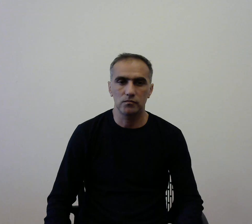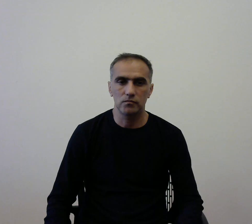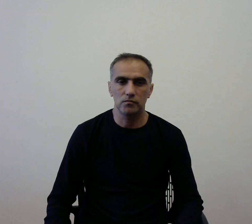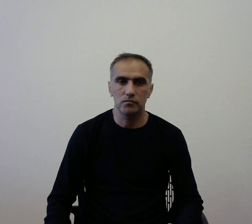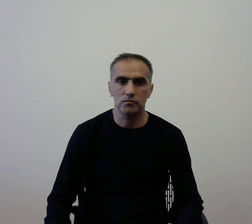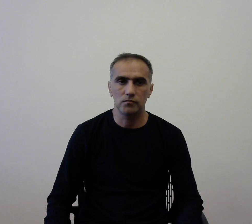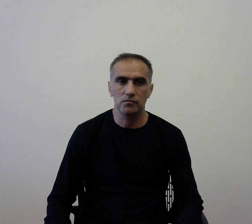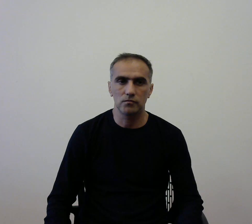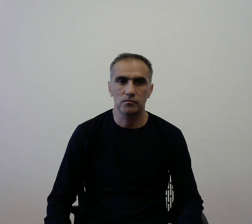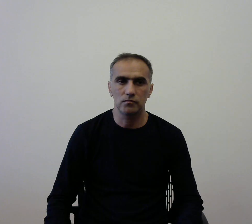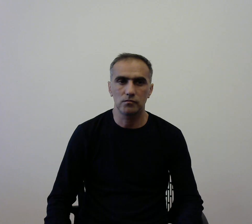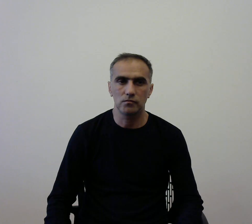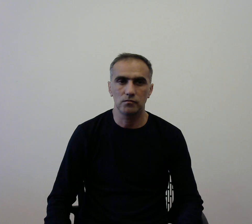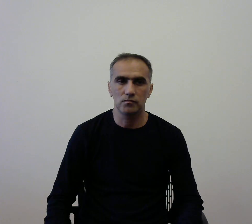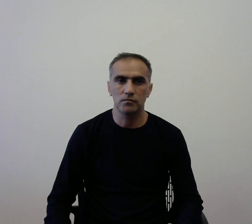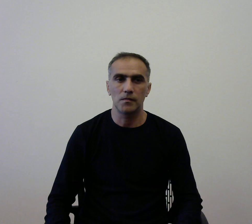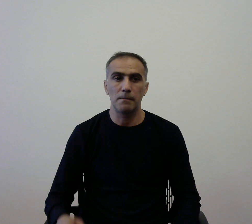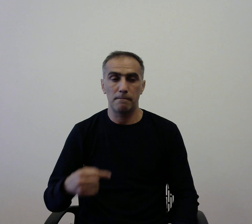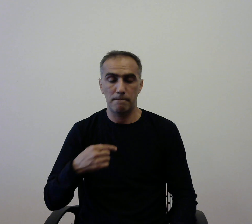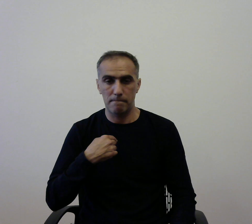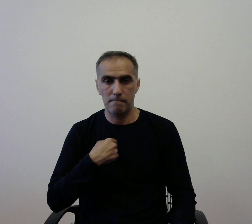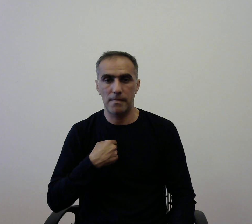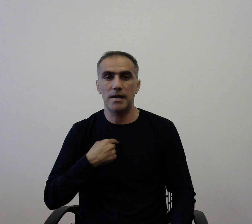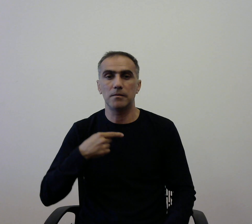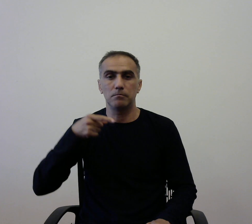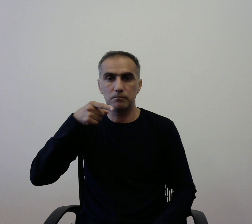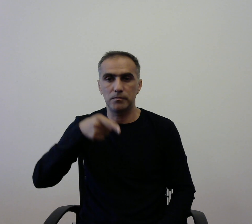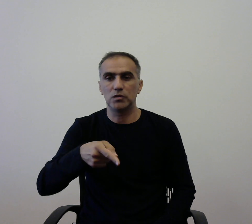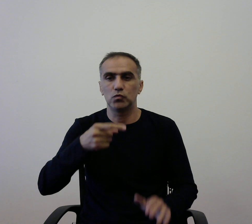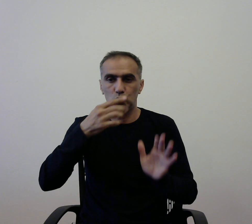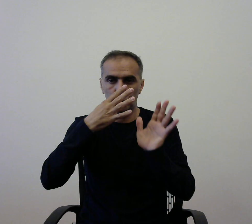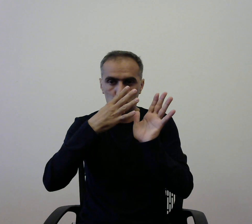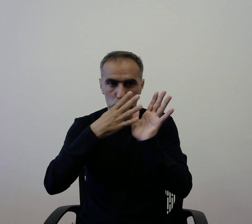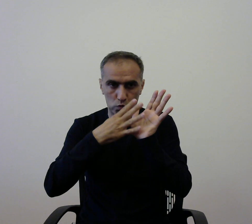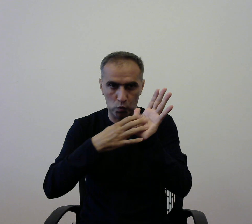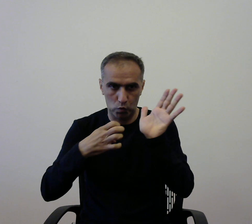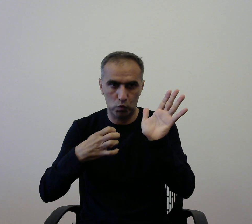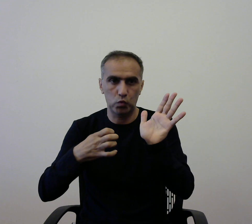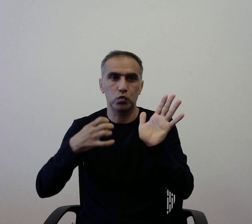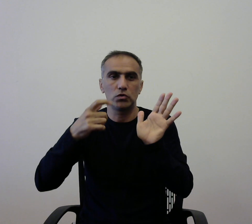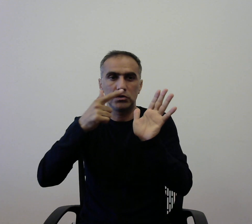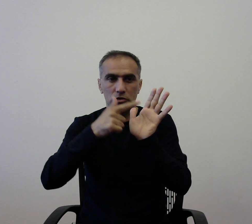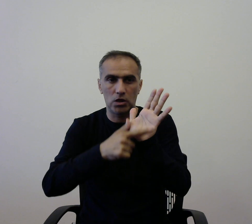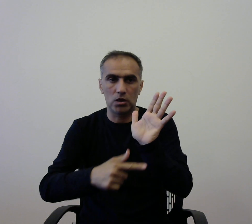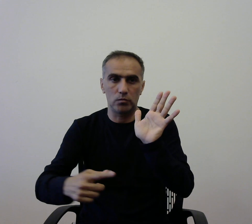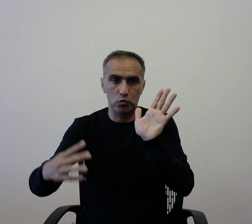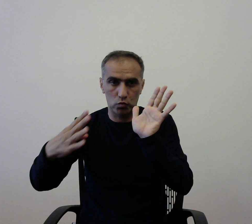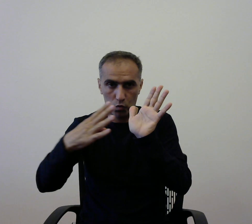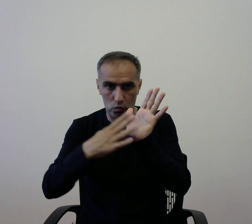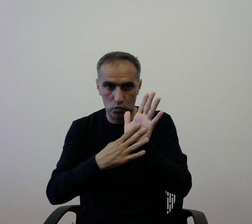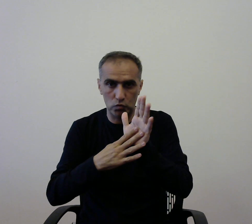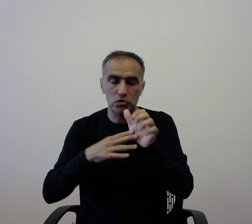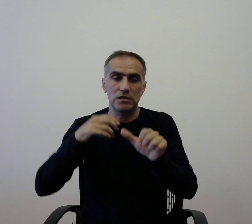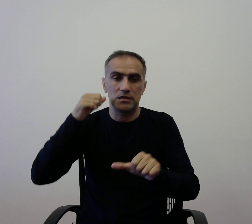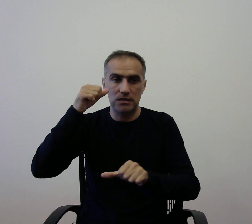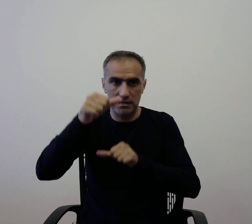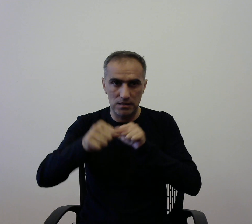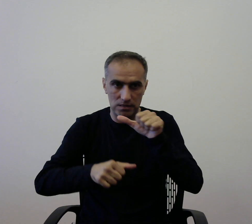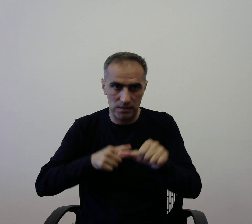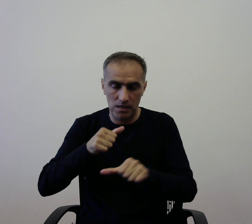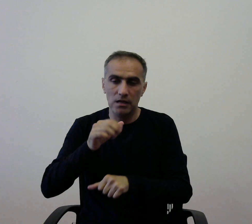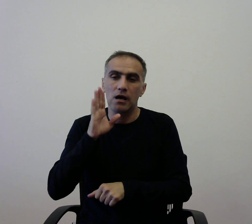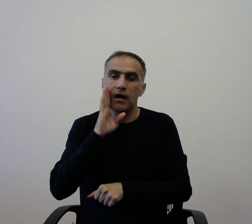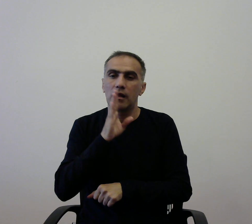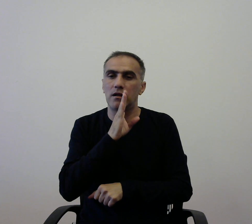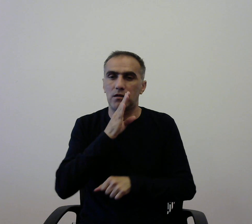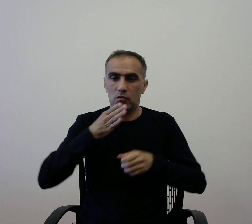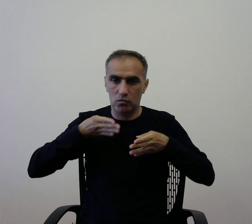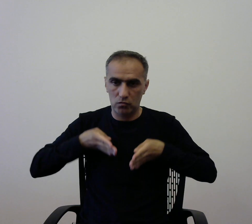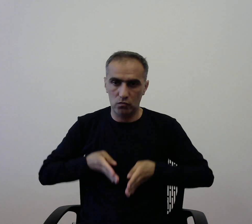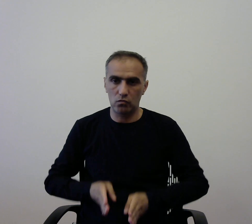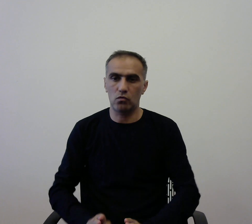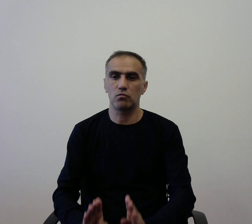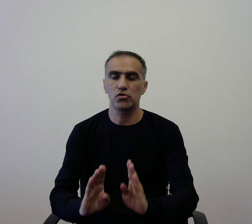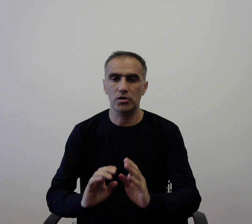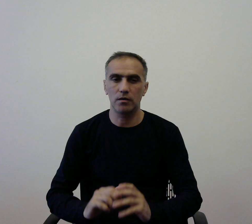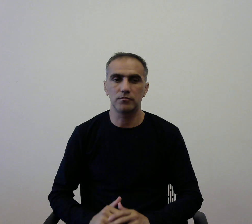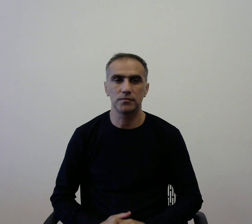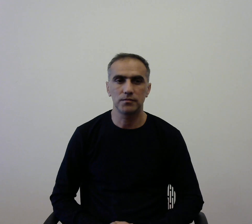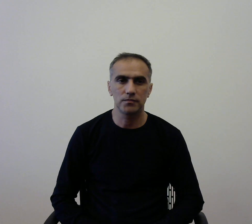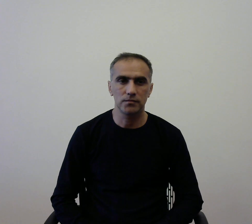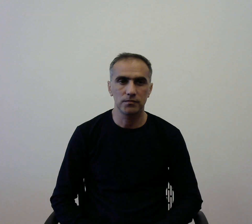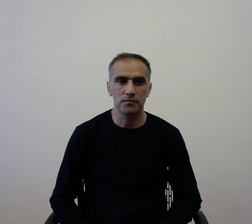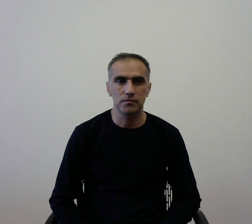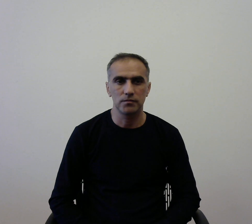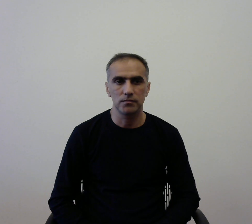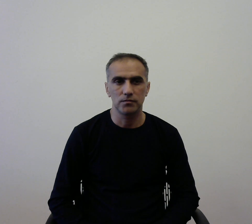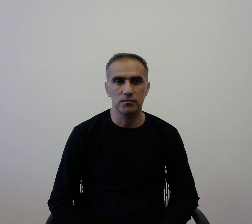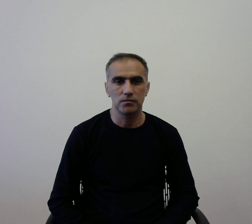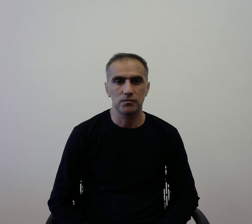Mən 1979-cu ildə anadan olmuşam